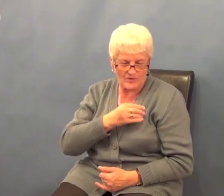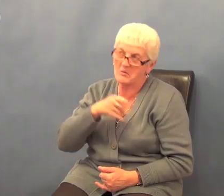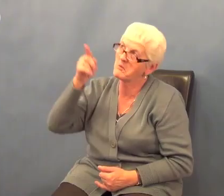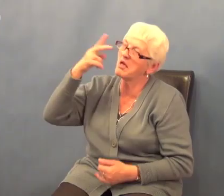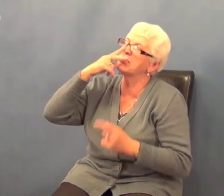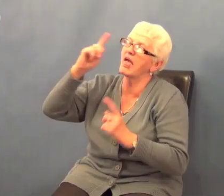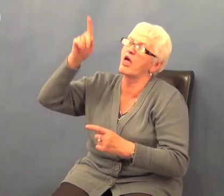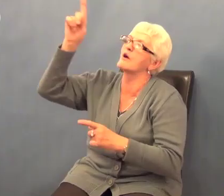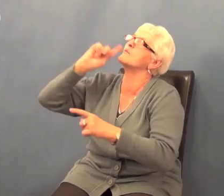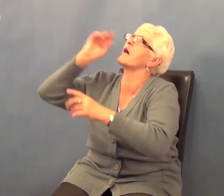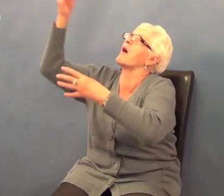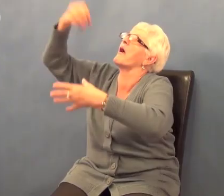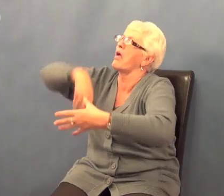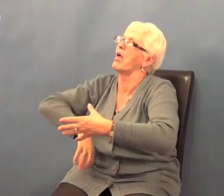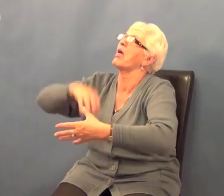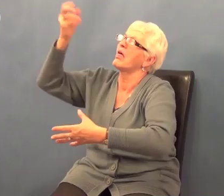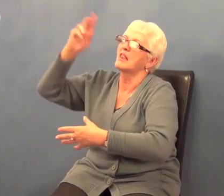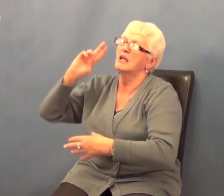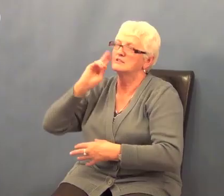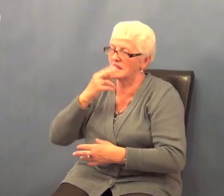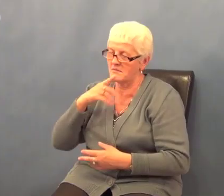Patrzy na górę i widzi, że ten na górze nie zauważa, bo zbiera gruszki.